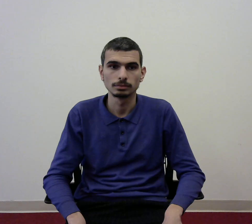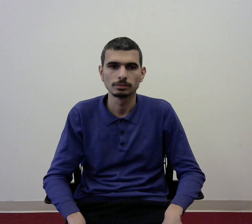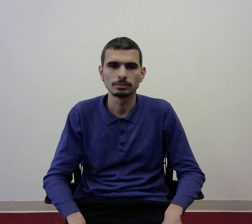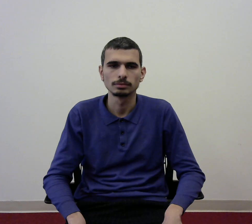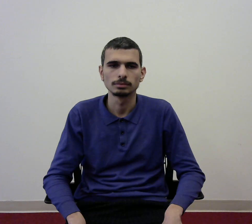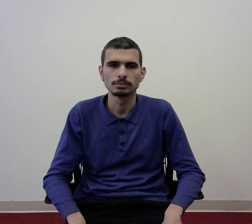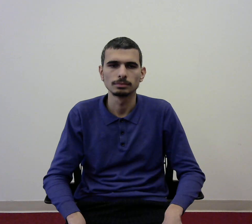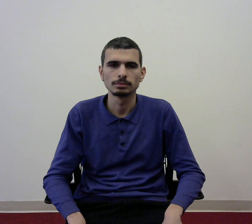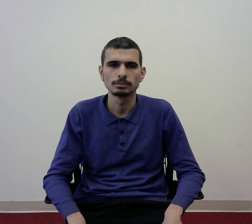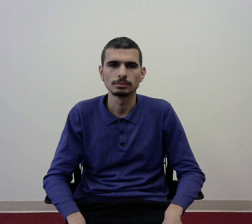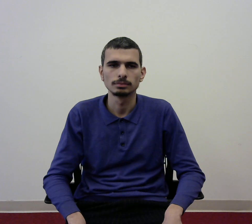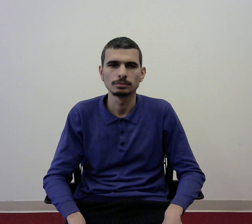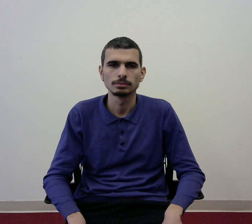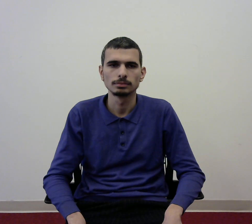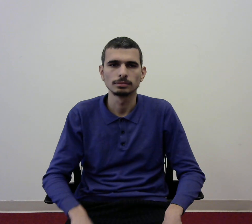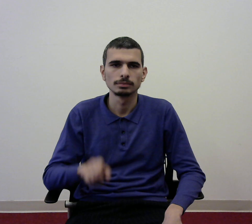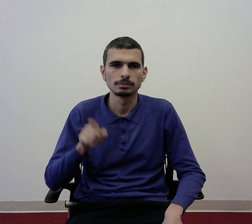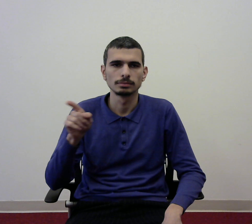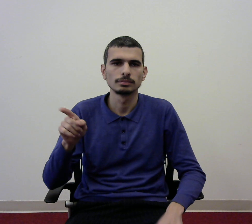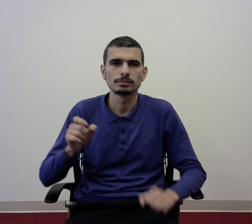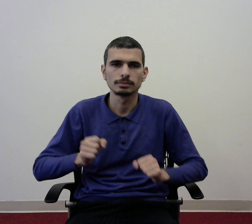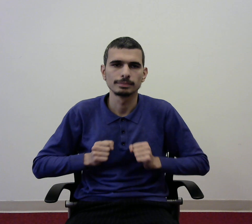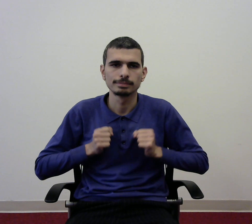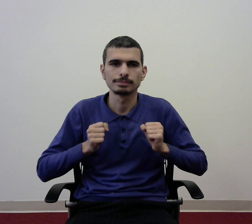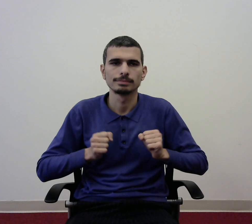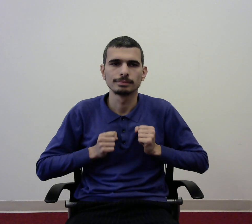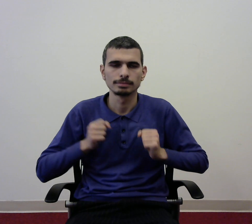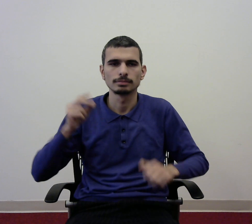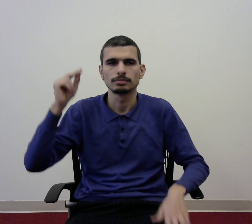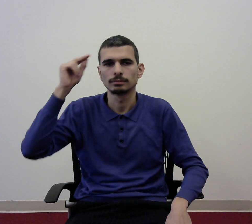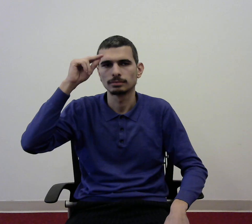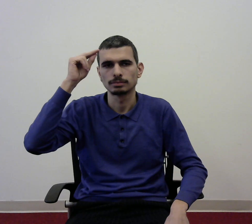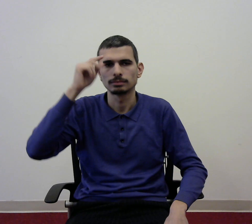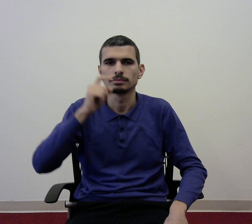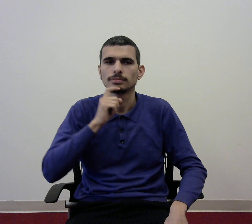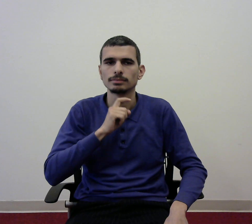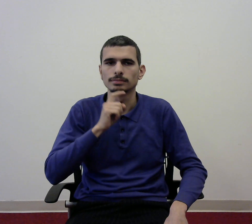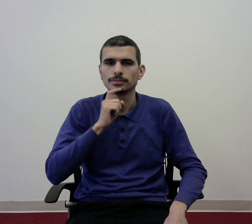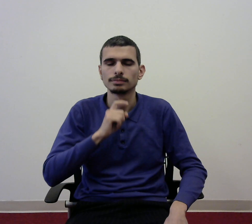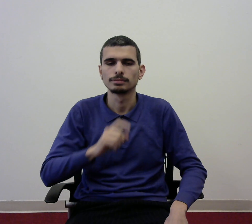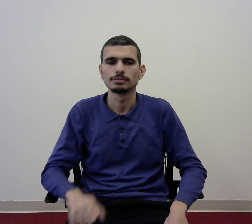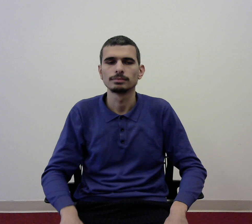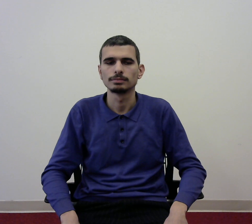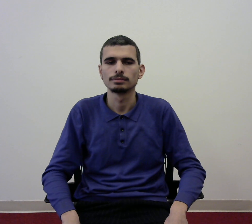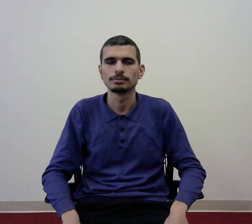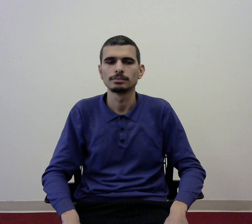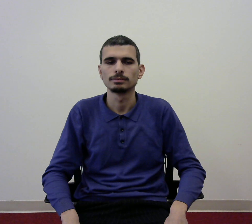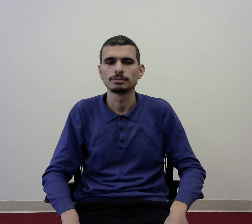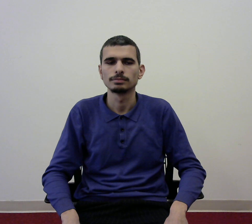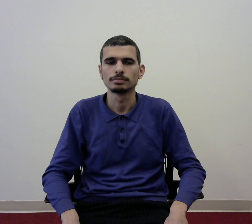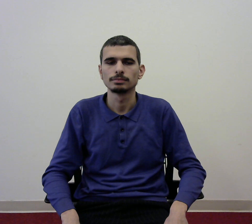O çalışqan şagirddir